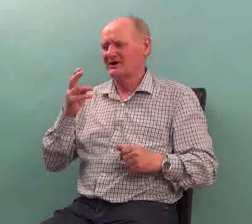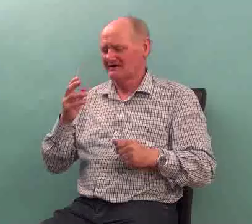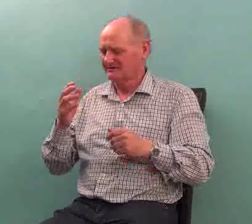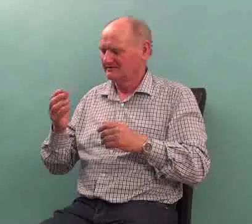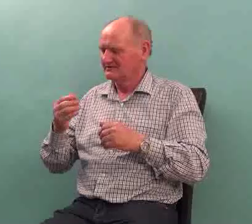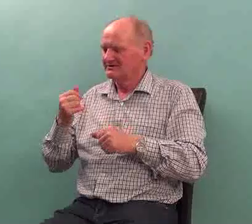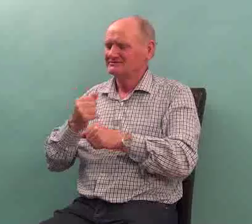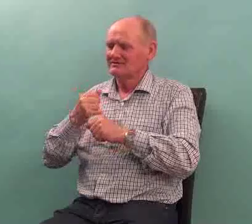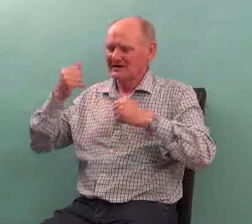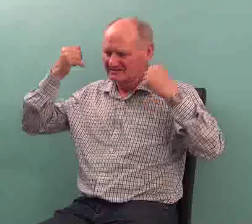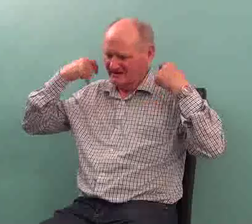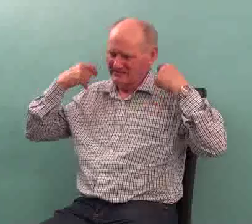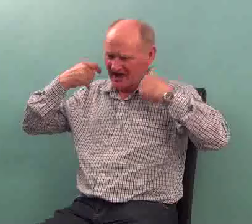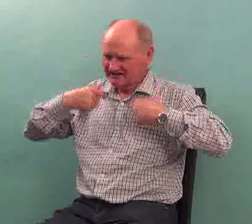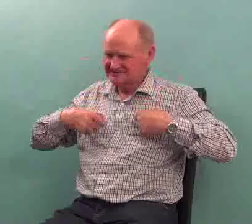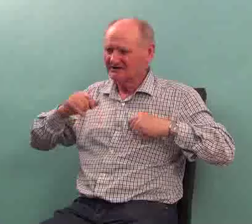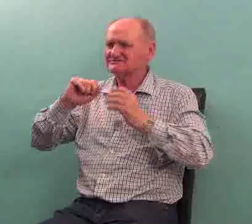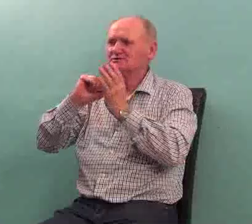Założył na plecy nosidło ze szkłem.